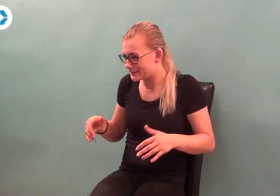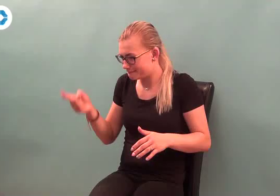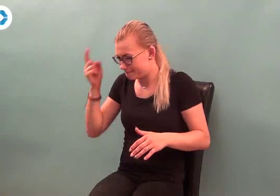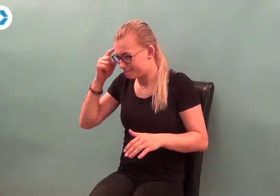Wpadł na jakiś pomysł.